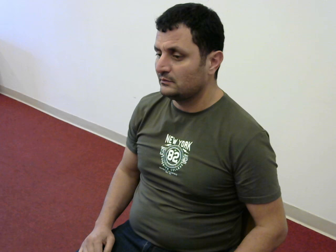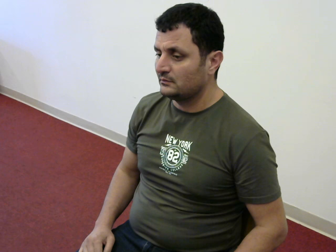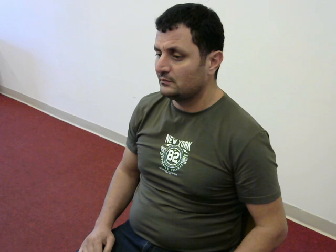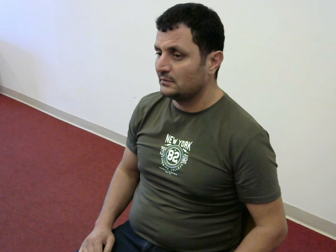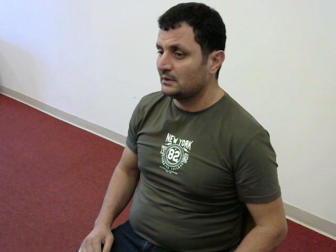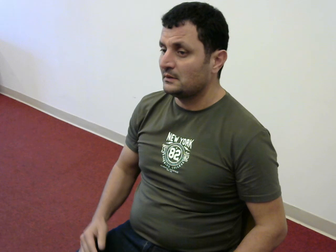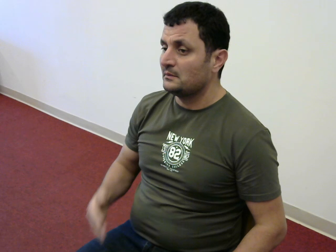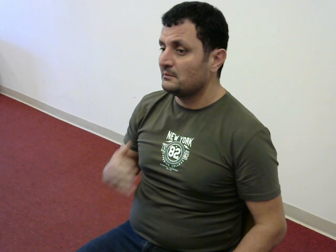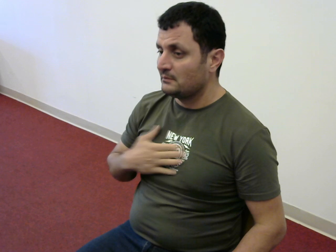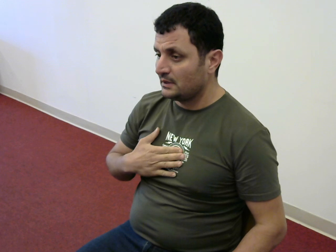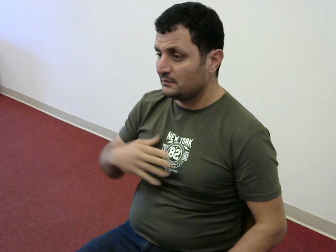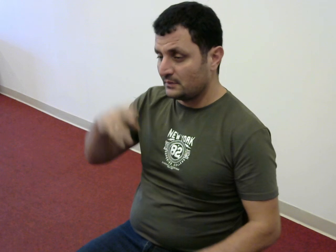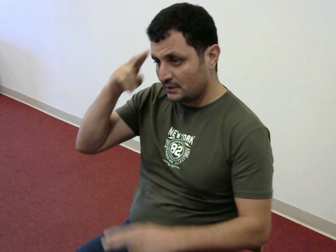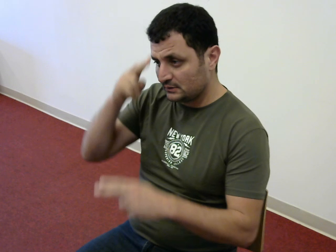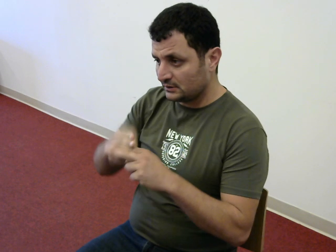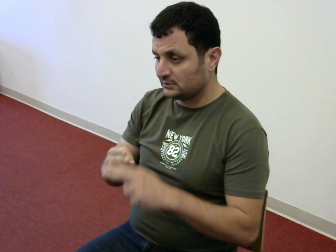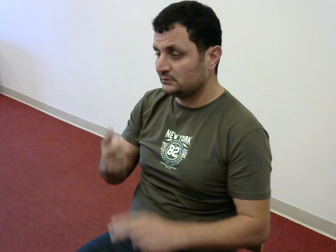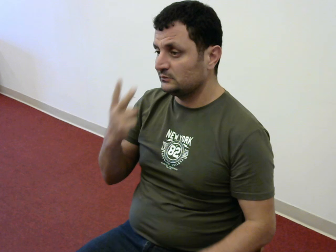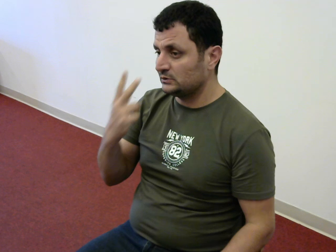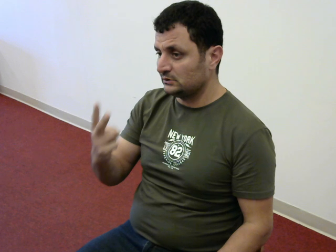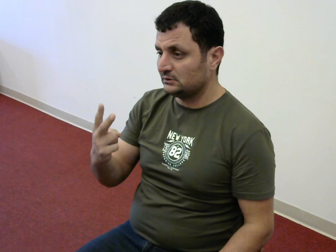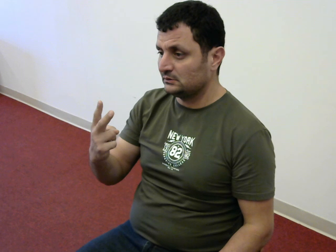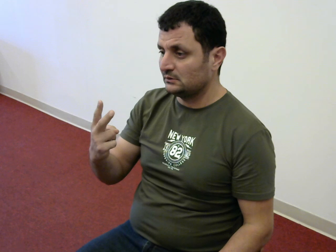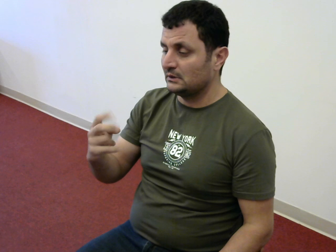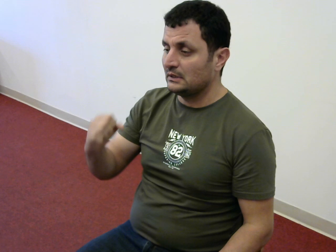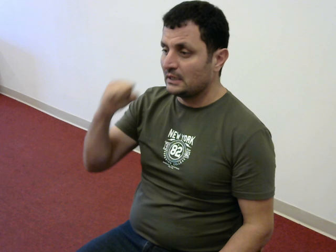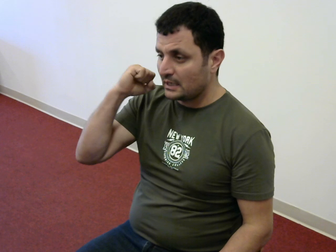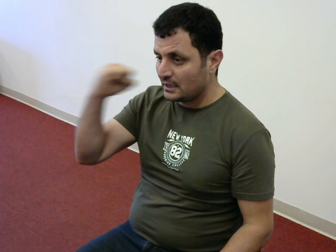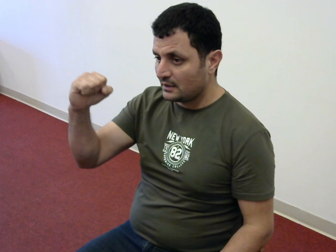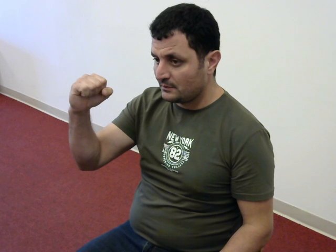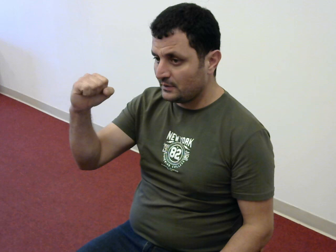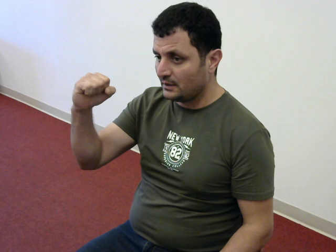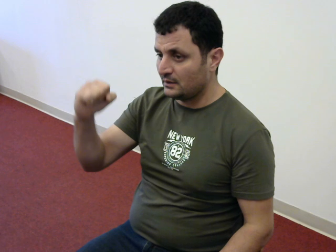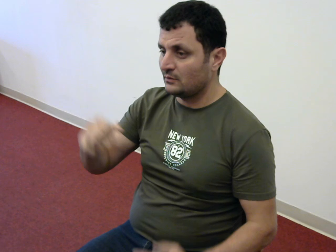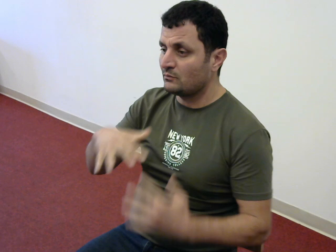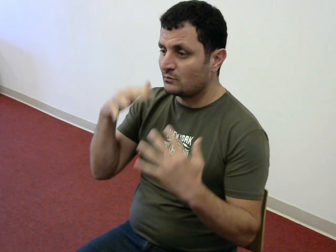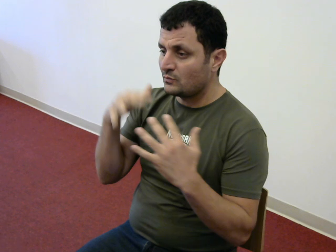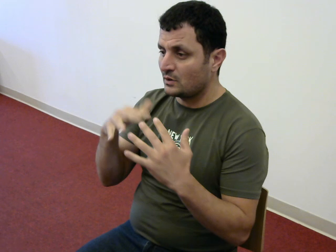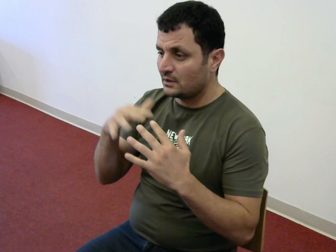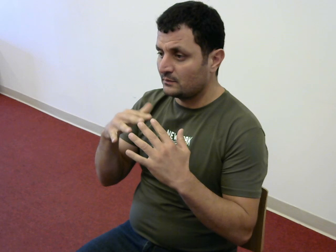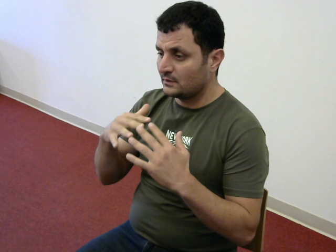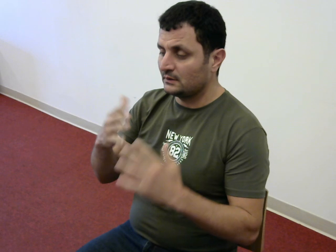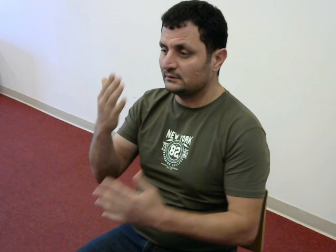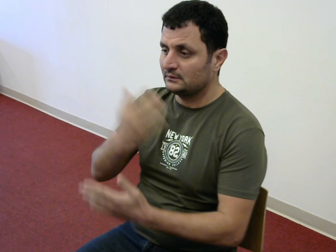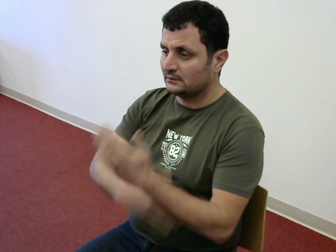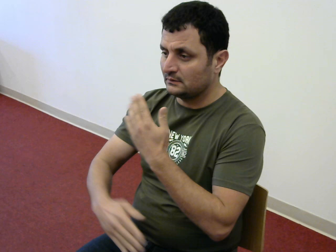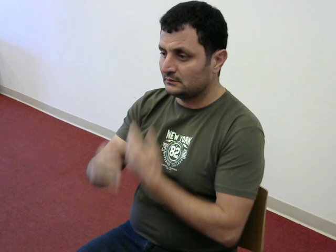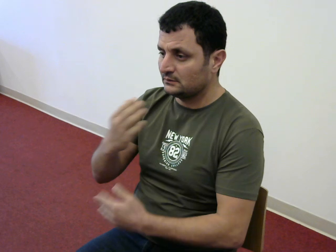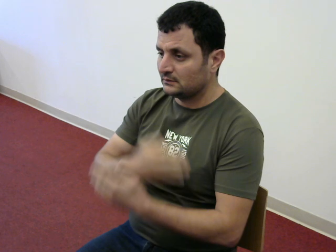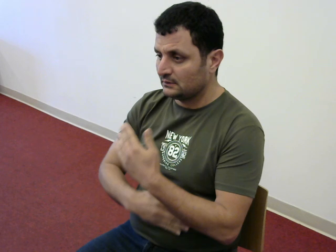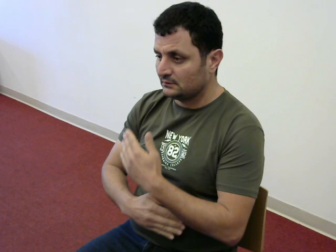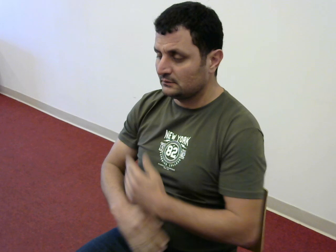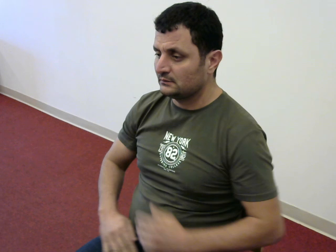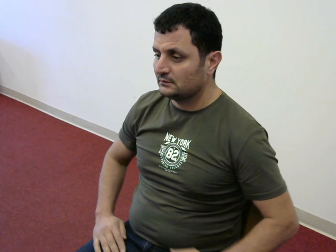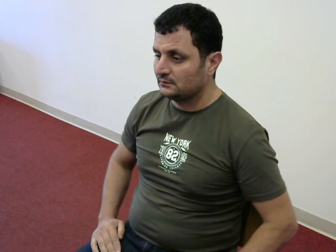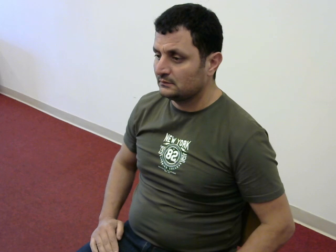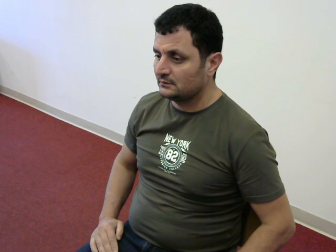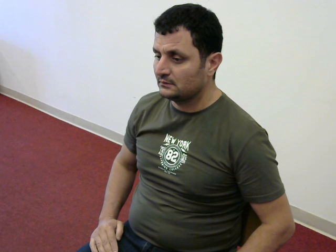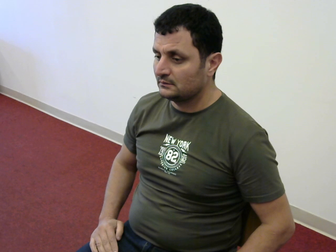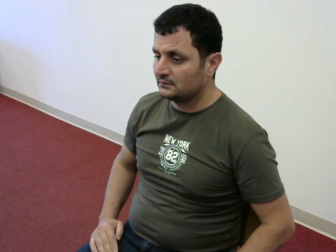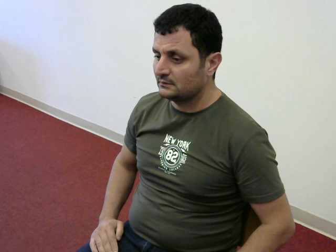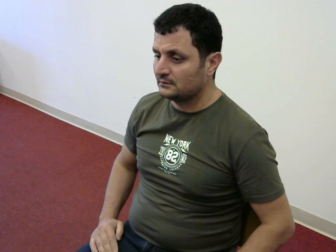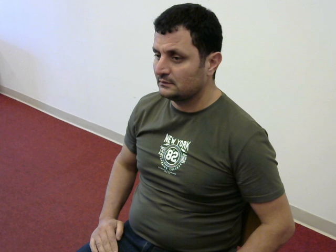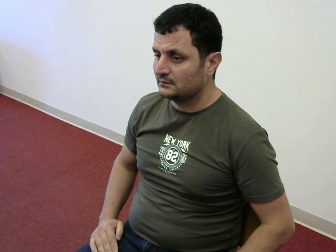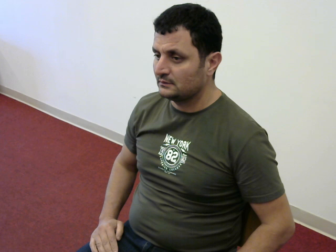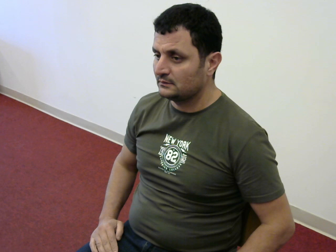Mənim qardaşım 2-ci Qarabağ müharibəsinin qazisidir